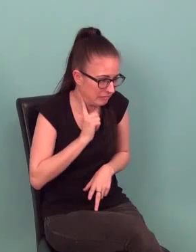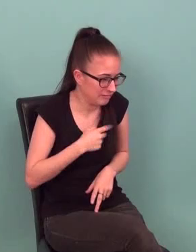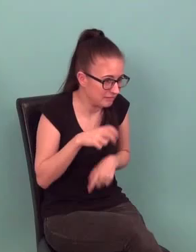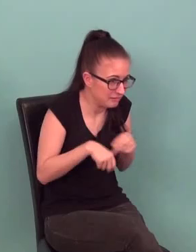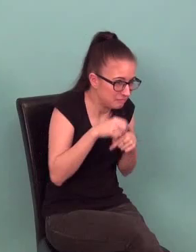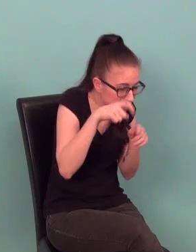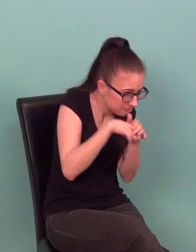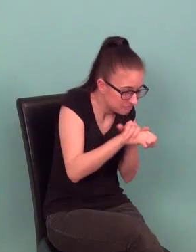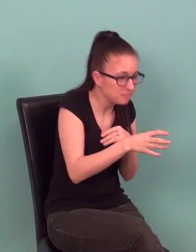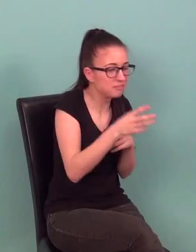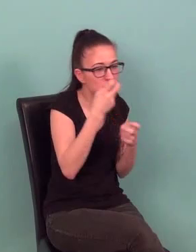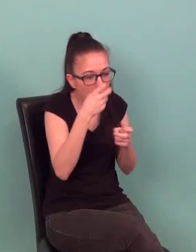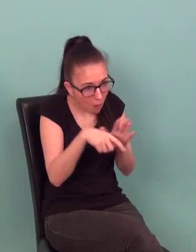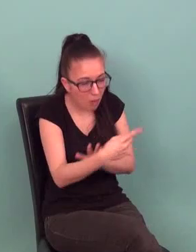Idzie i szuka w różnych dziurach.